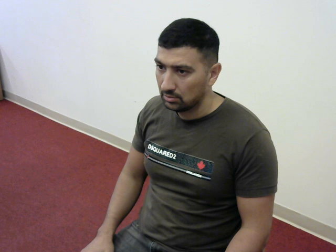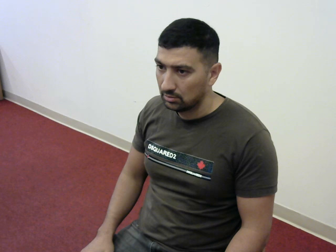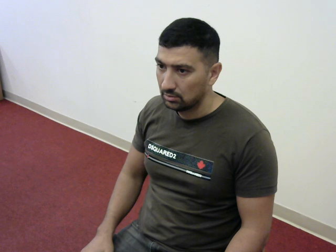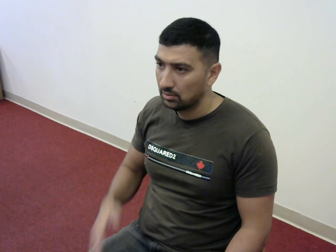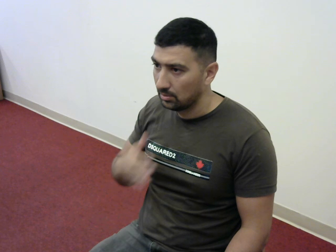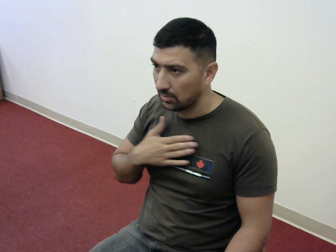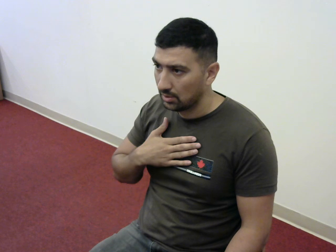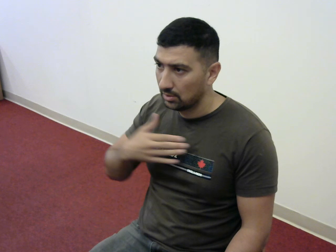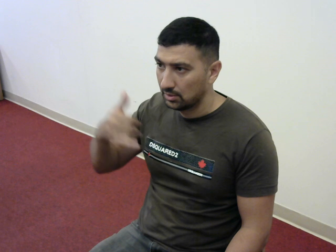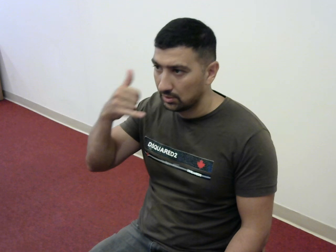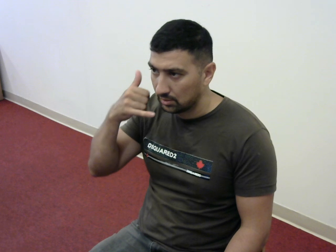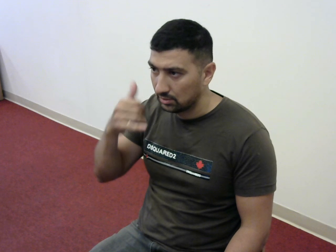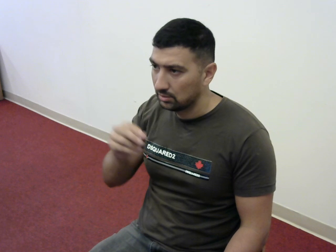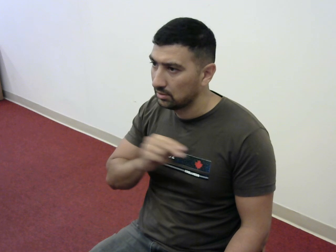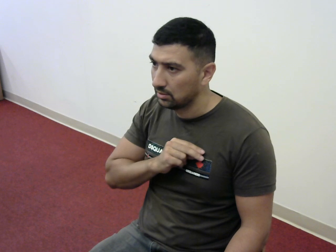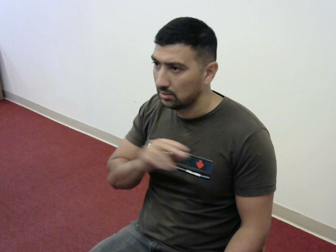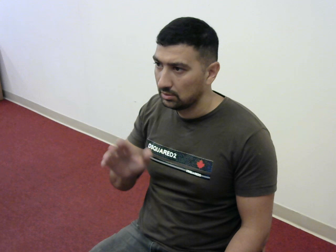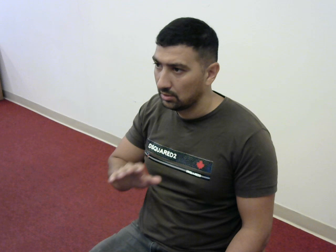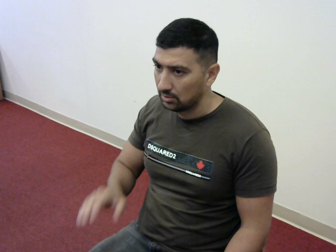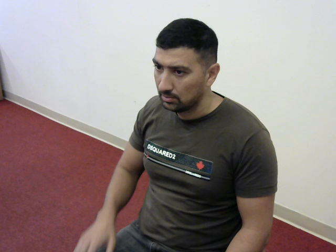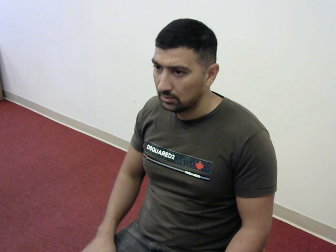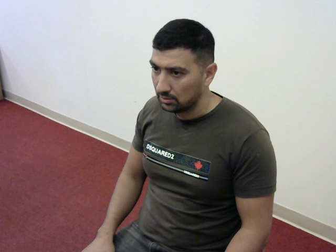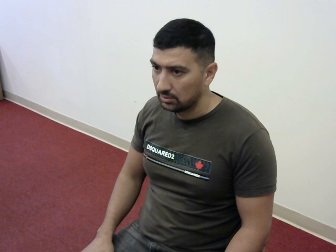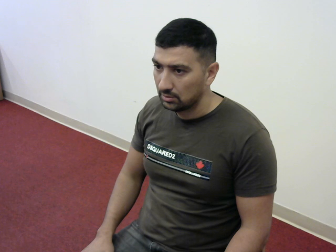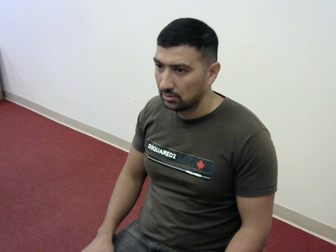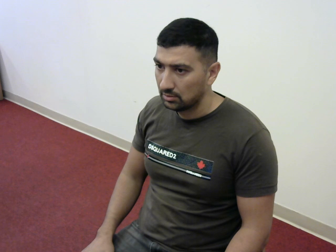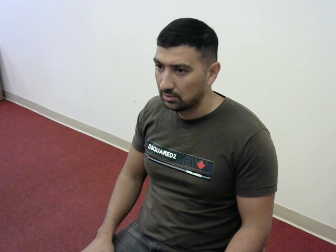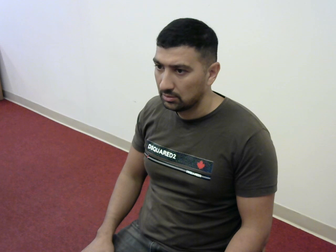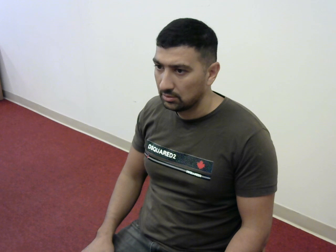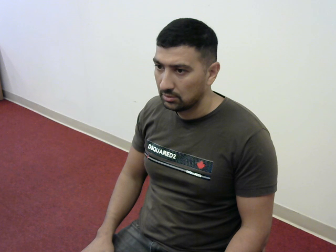Mənim telefonum özümdə deyil